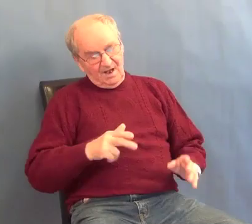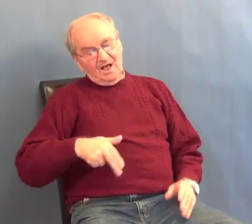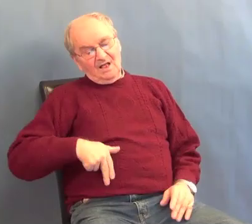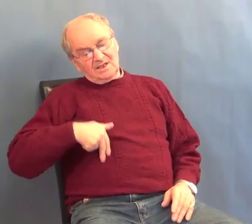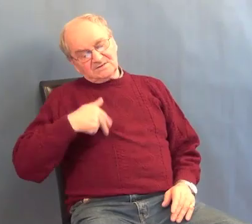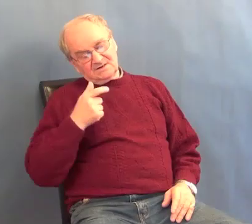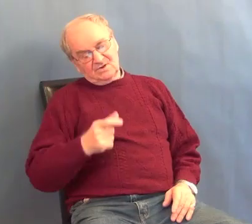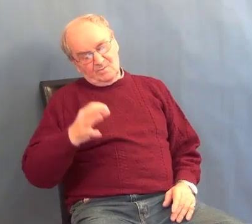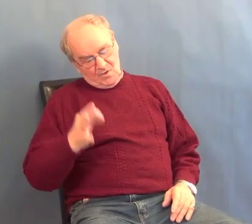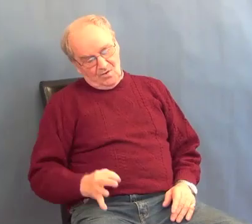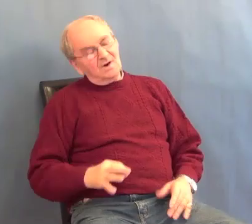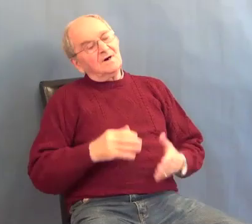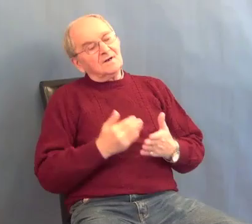Niedziela na sto procent.